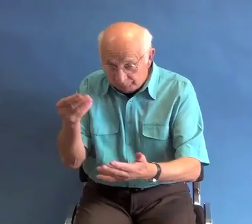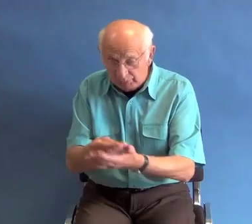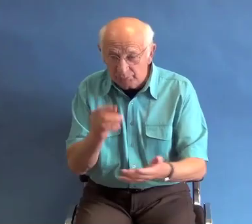Dobrze.